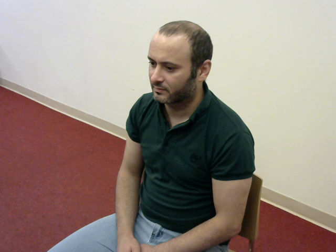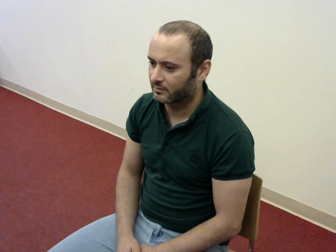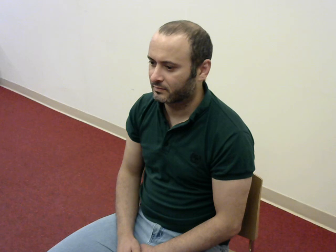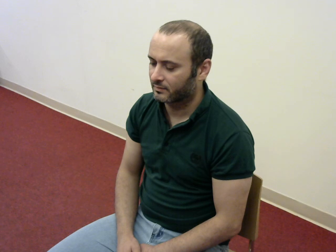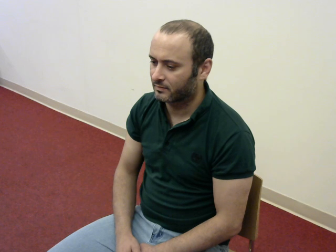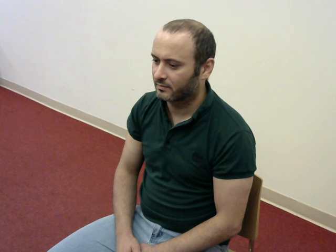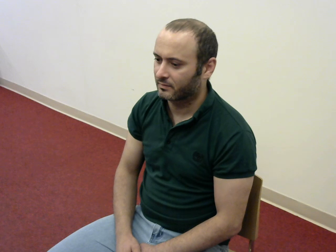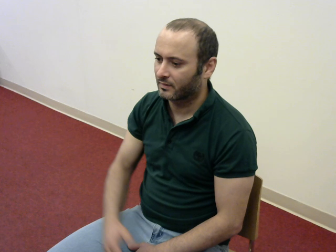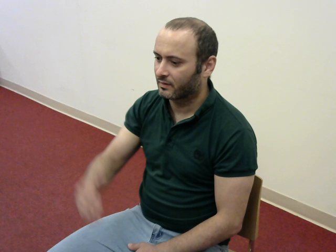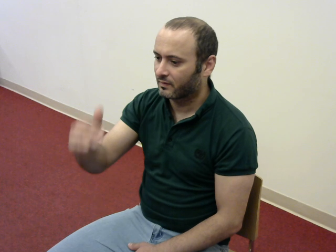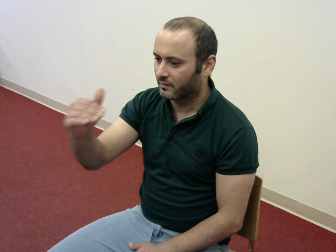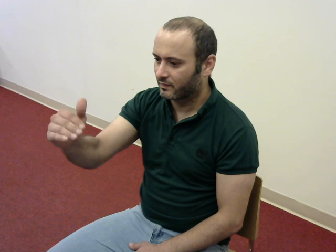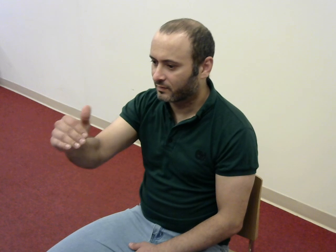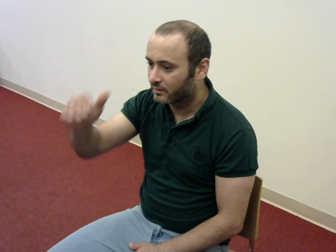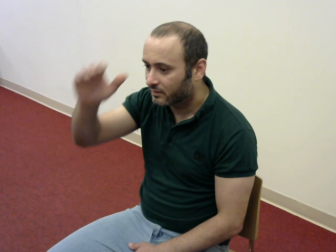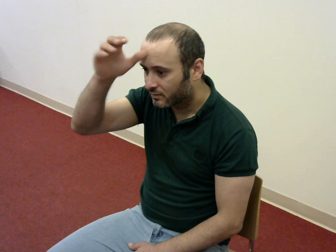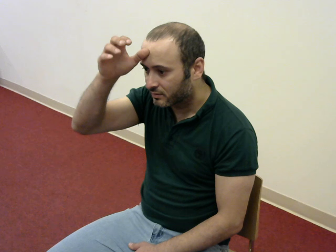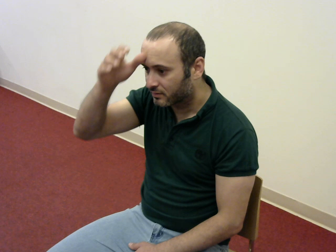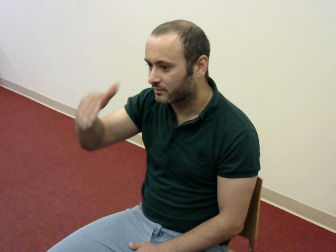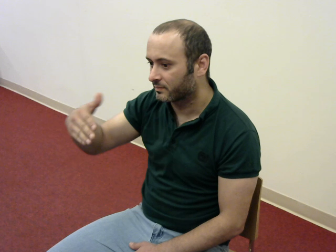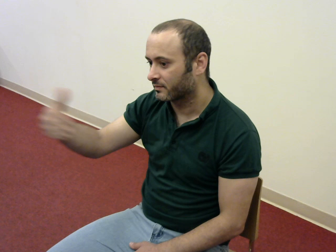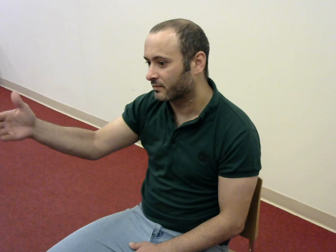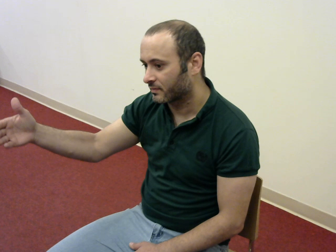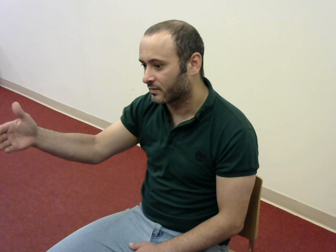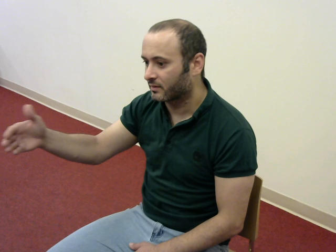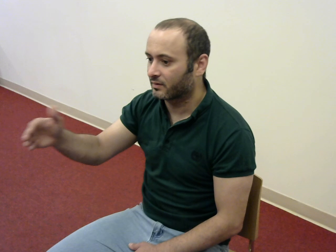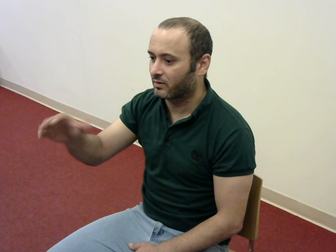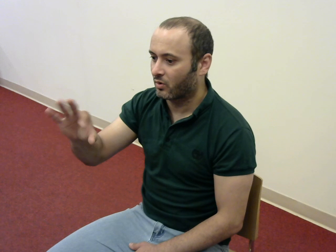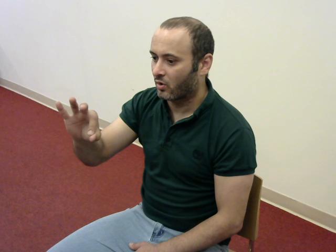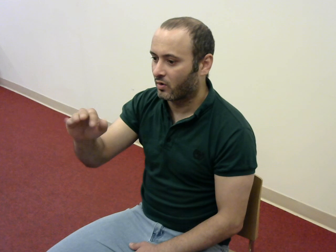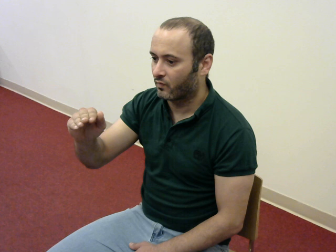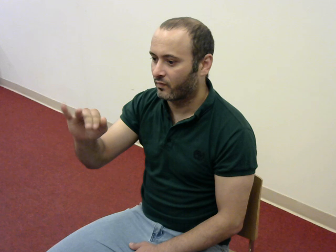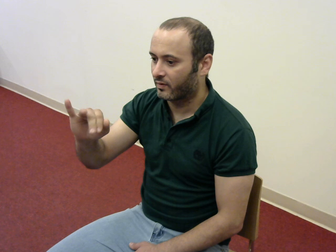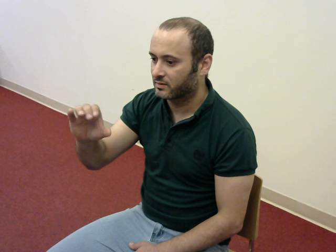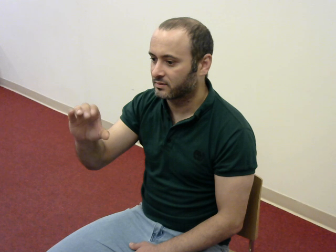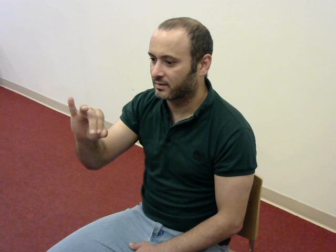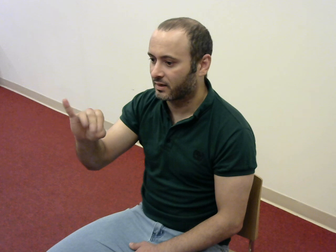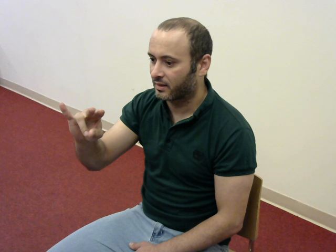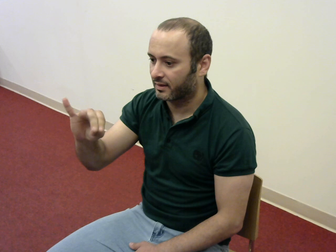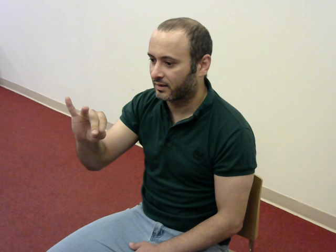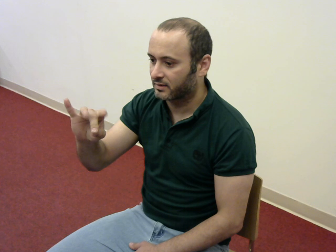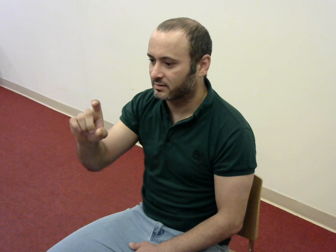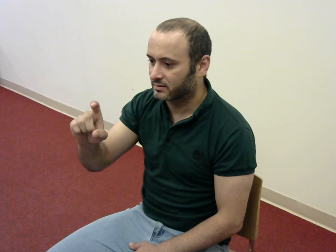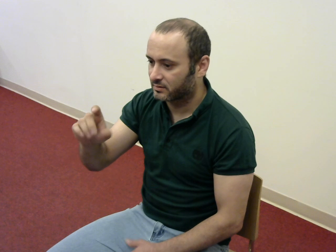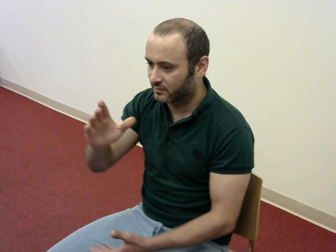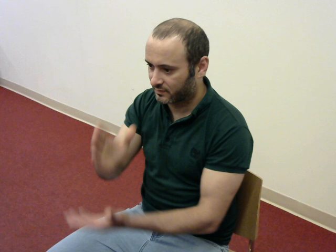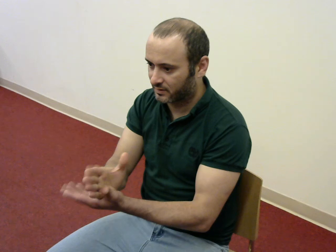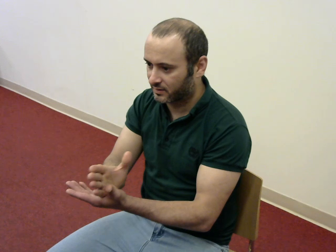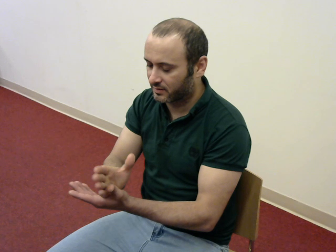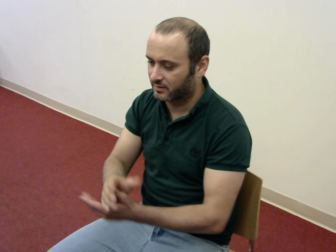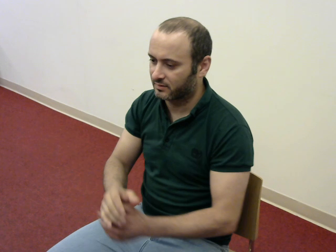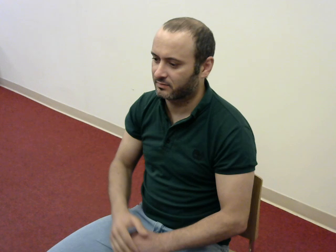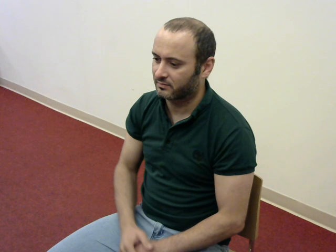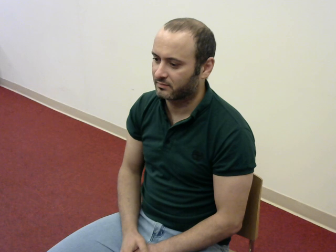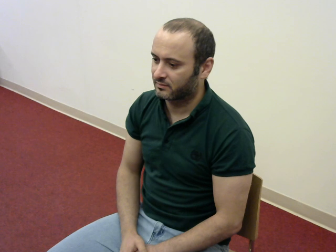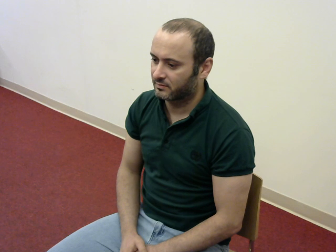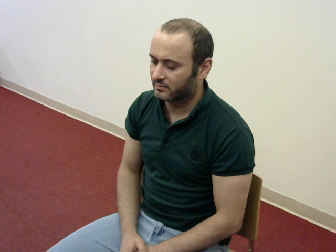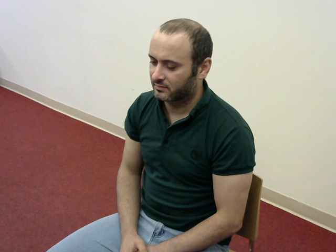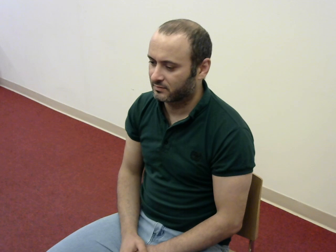Sizin Elmlər Akademiyası tərəfdə ofisiniz varmı?